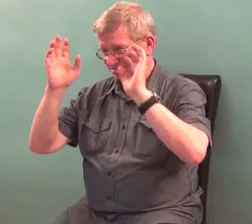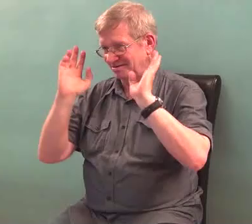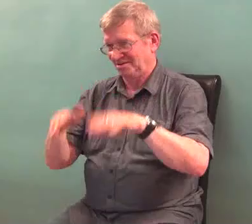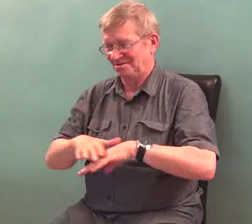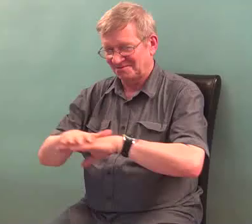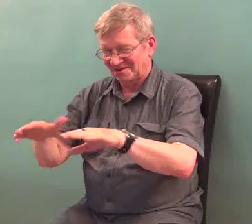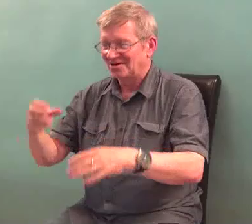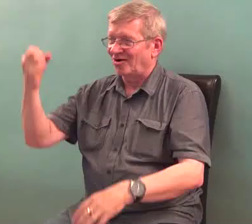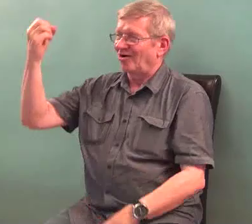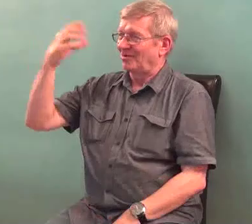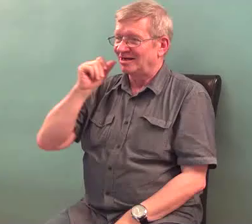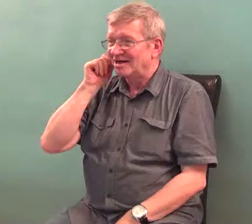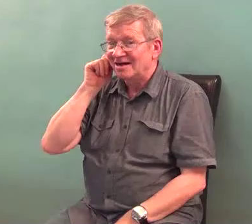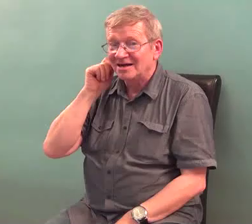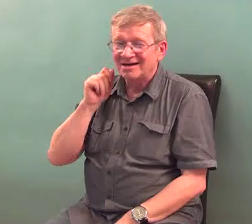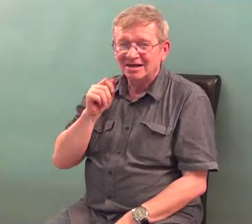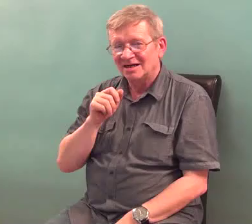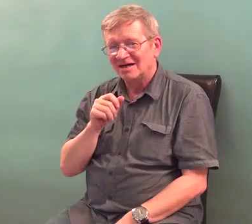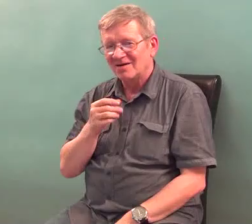Pływanie, opalanie, podrywanie dziewczyn...